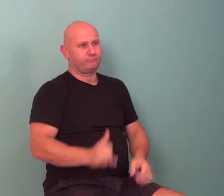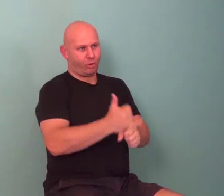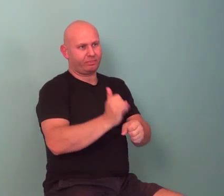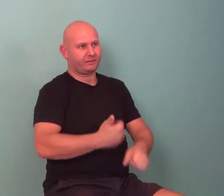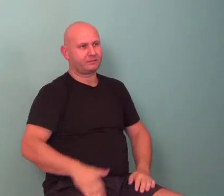W piątek.